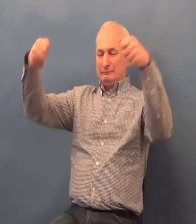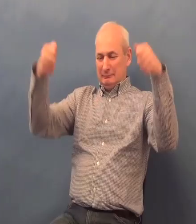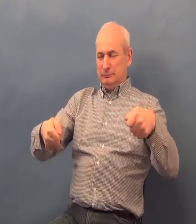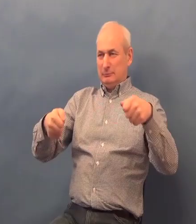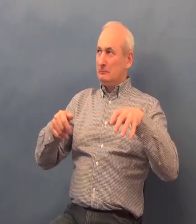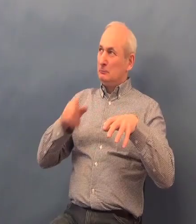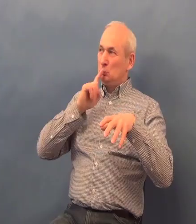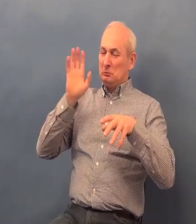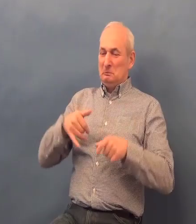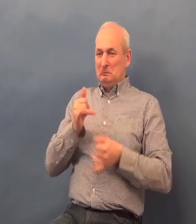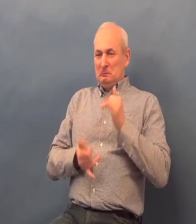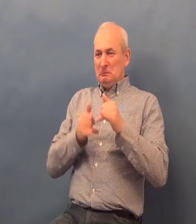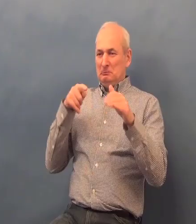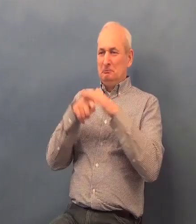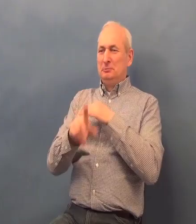Patrzy na mężczyznę na górze i cichutko ucieka na rowerze.